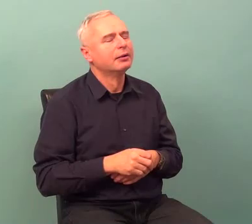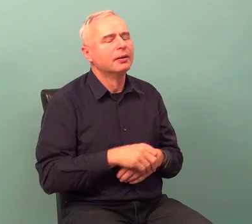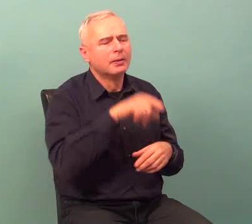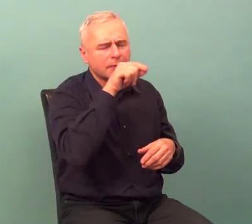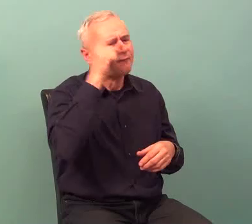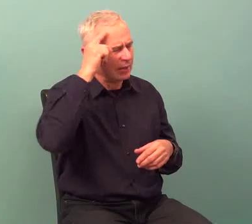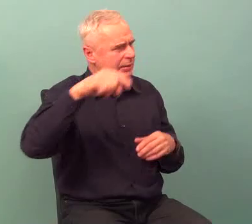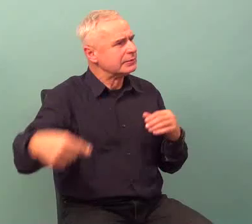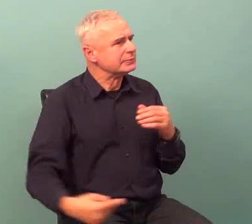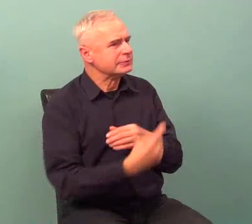Ptaszek wie, że kot do niego idzie.